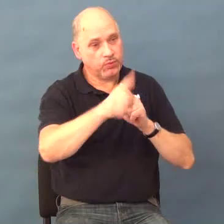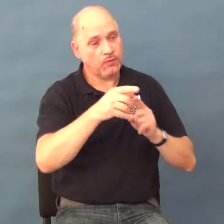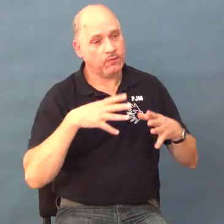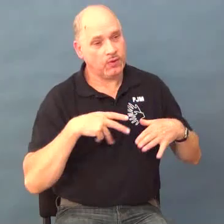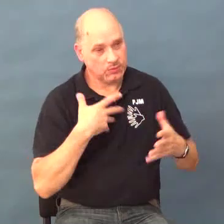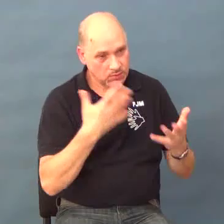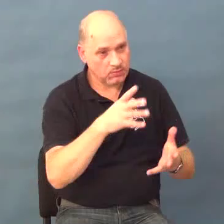Czy chcesz się ze mną umówić?